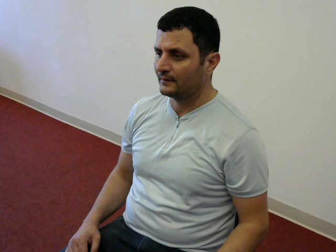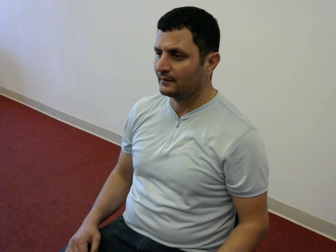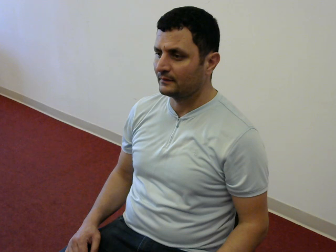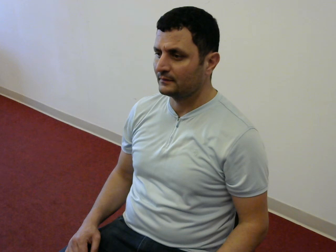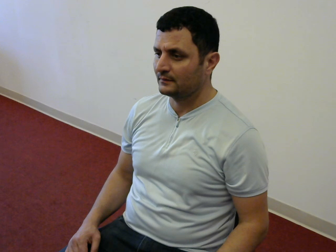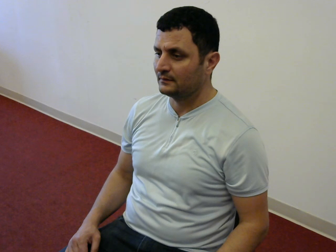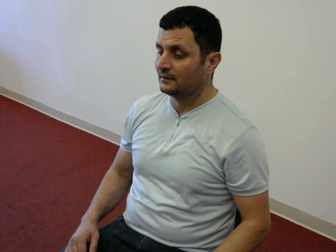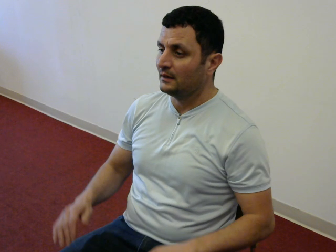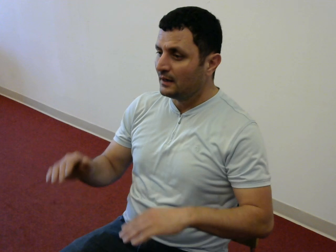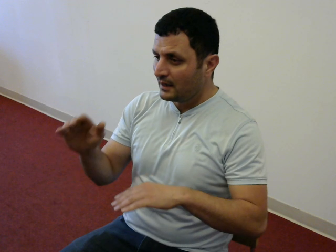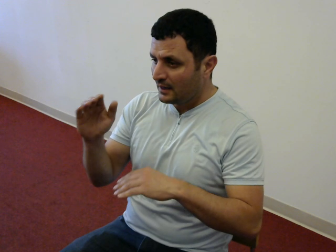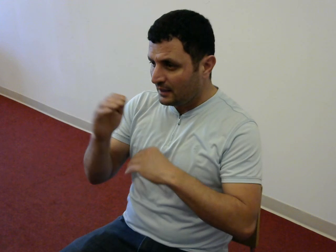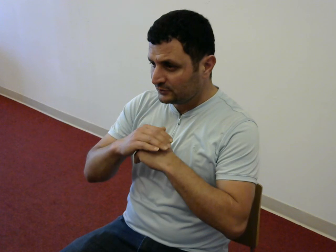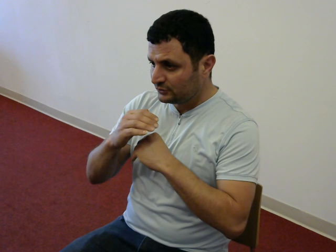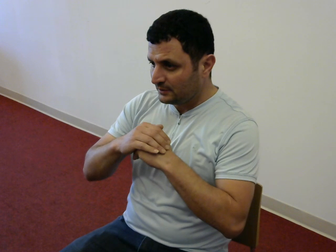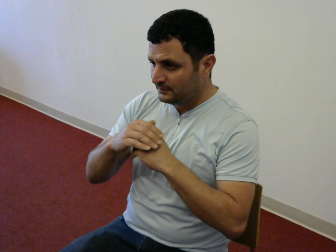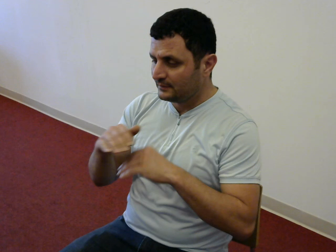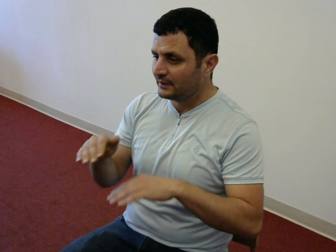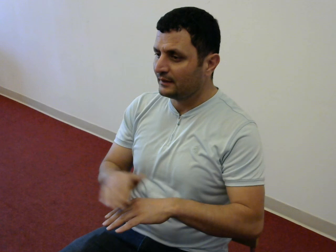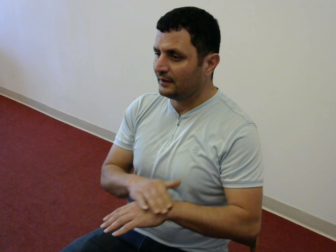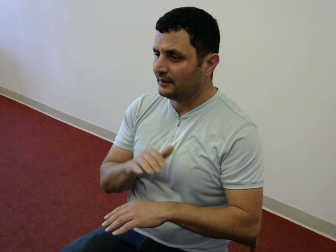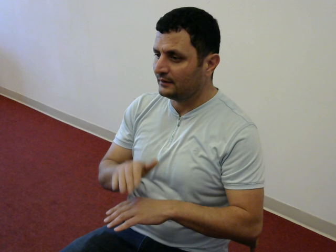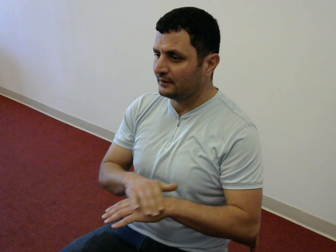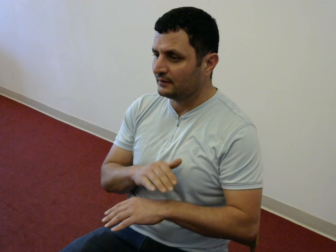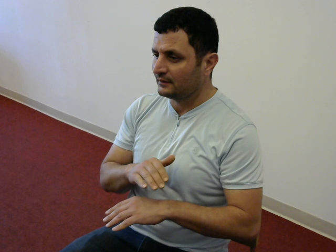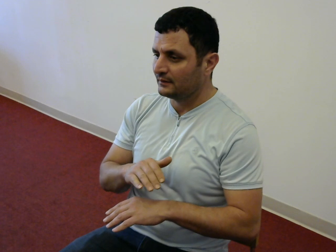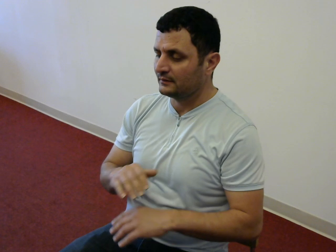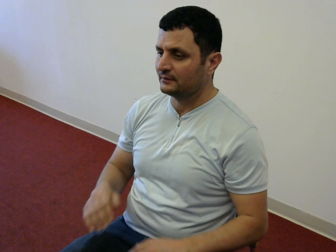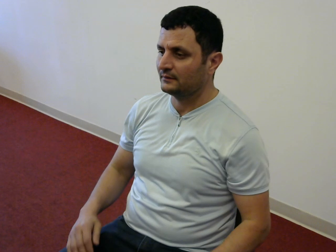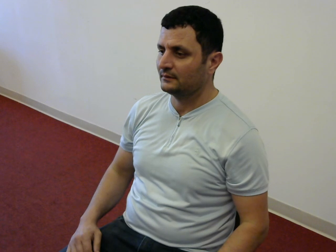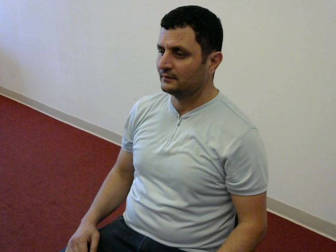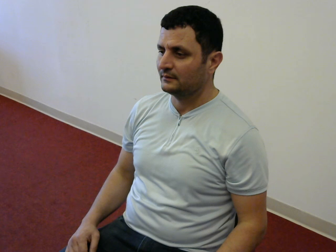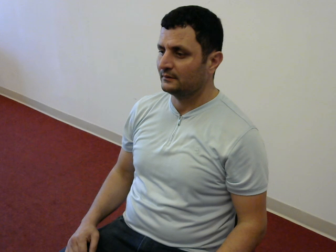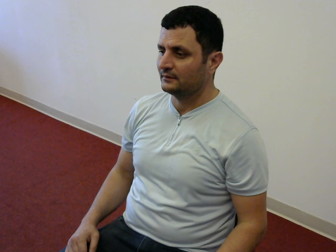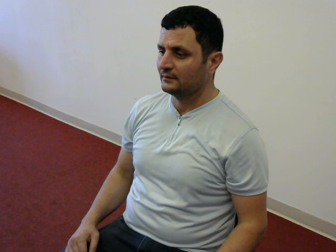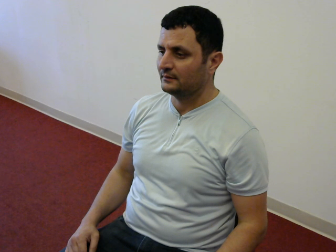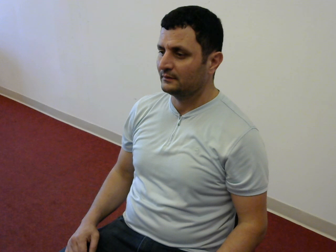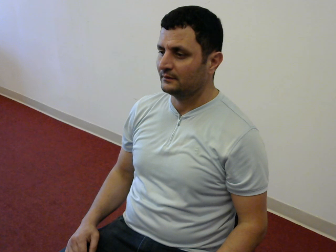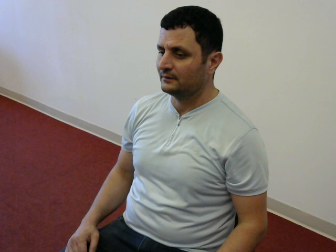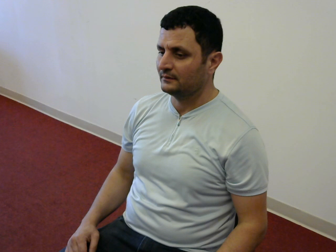Axşamınız xeyir